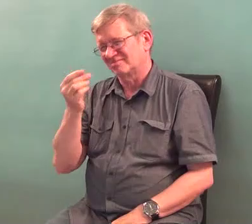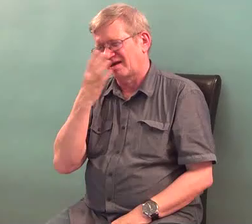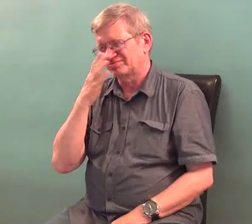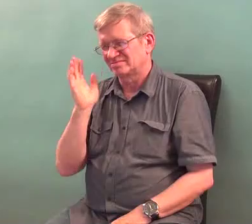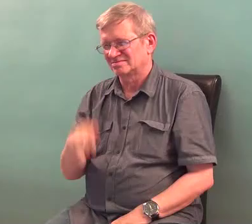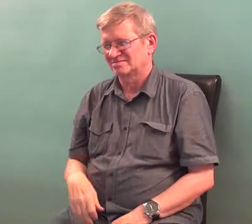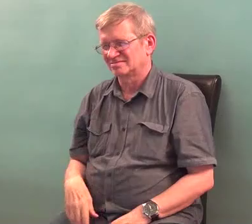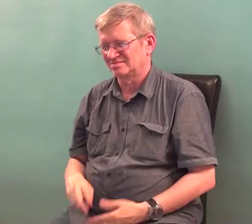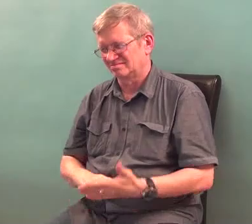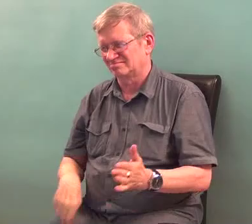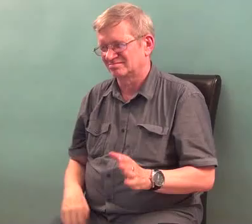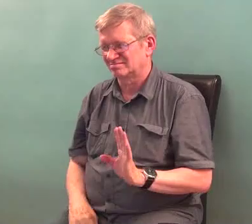Dobrze, zrezygnujmy, dobrze.